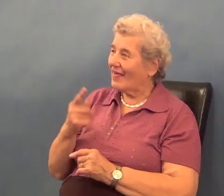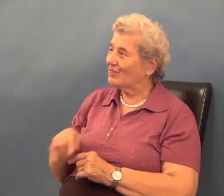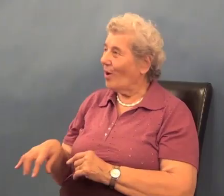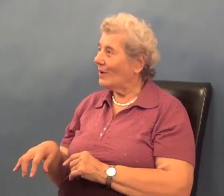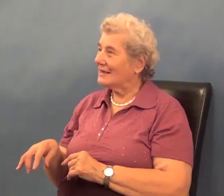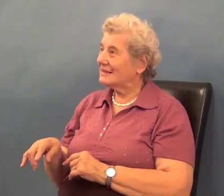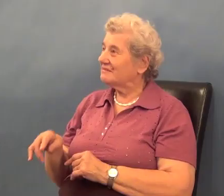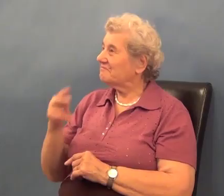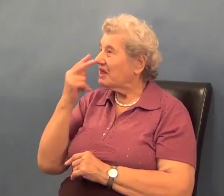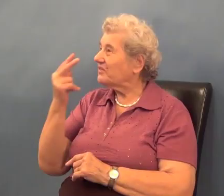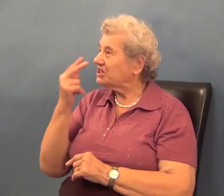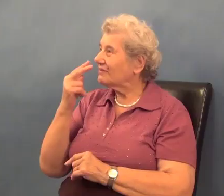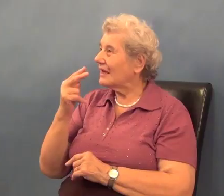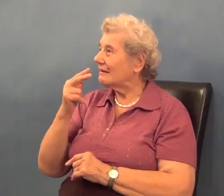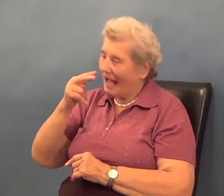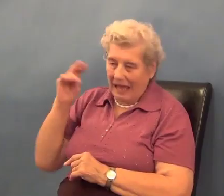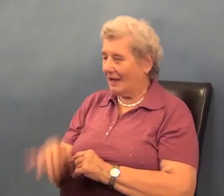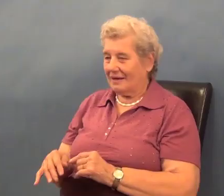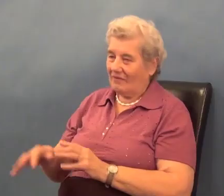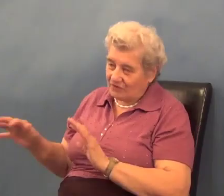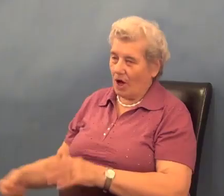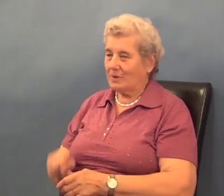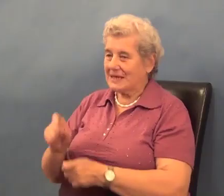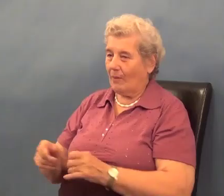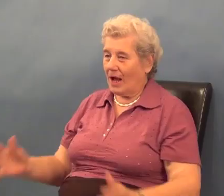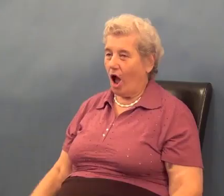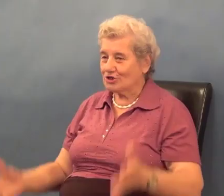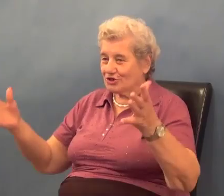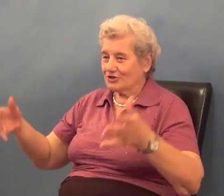Ten pan nie widzi, dobra, bierze cały kosz.